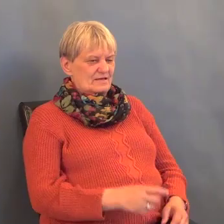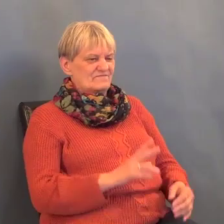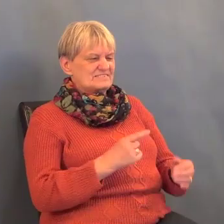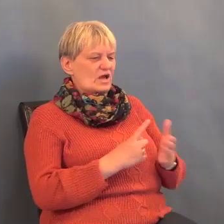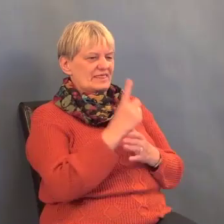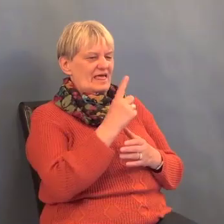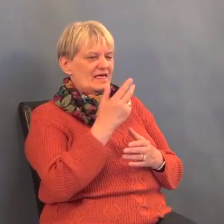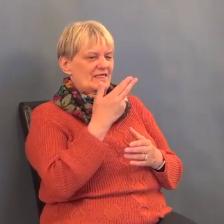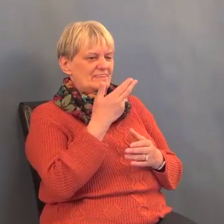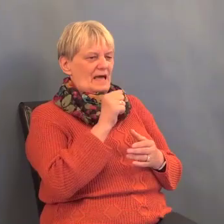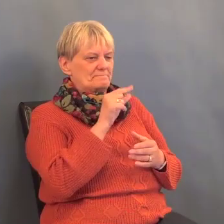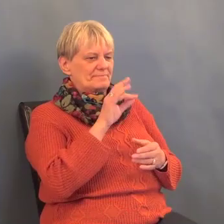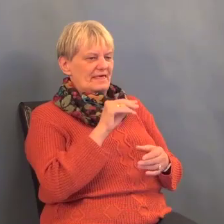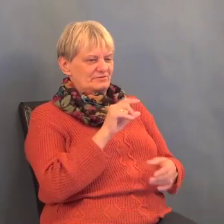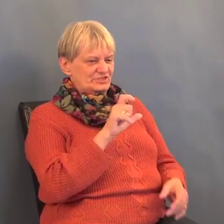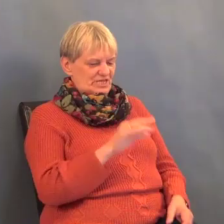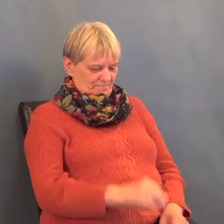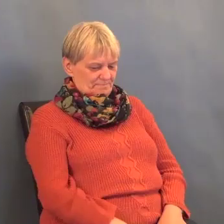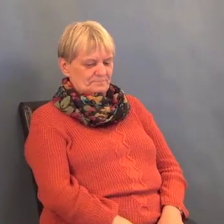Wysokie napięcie.